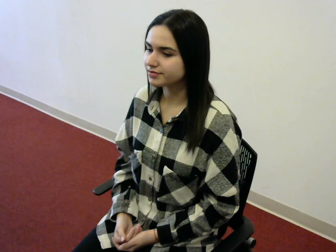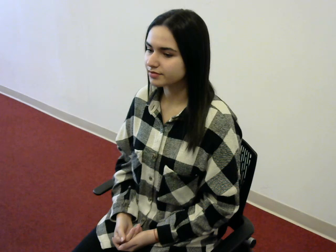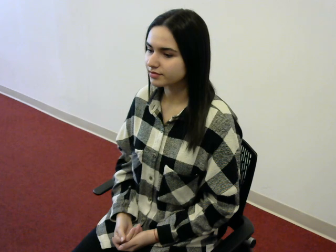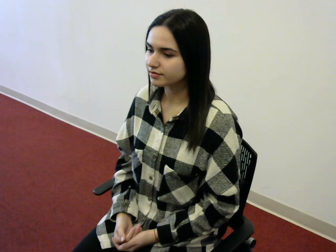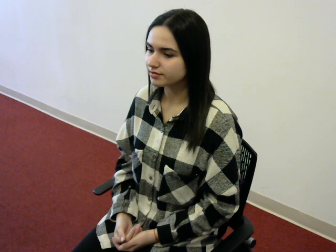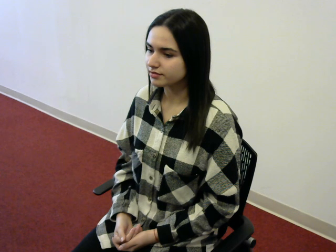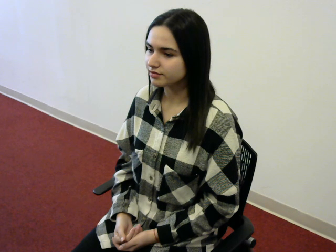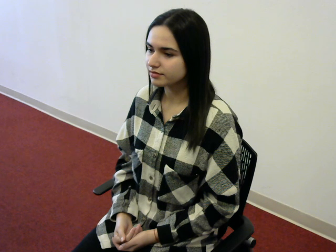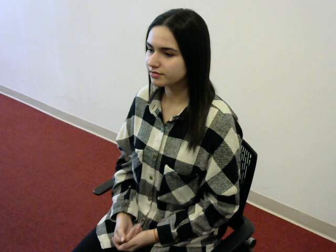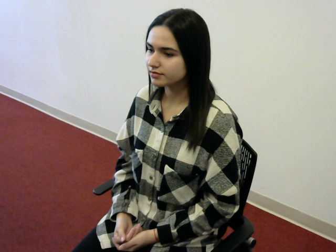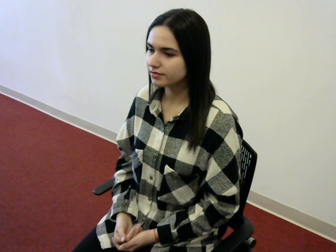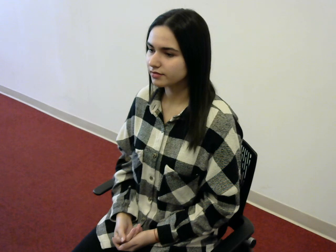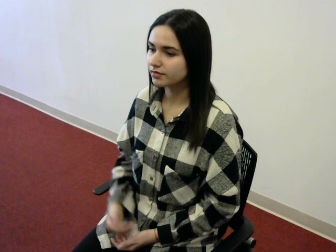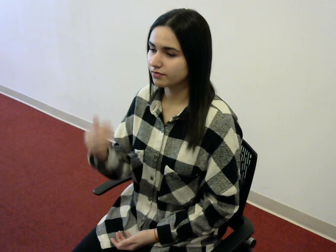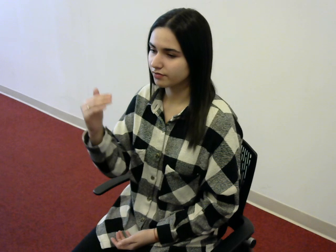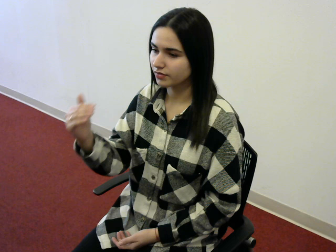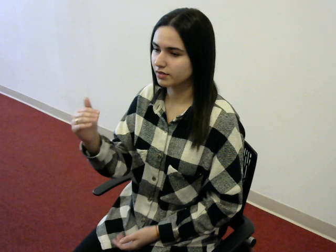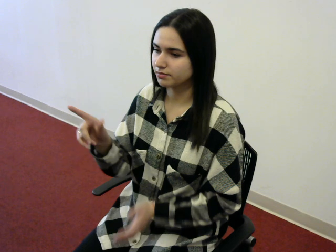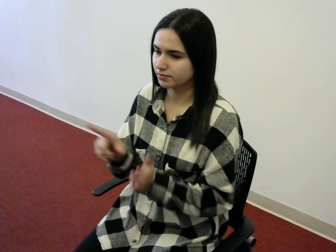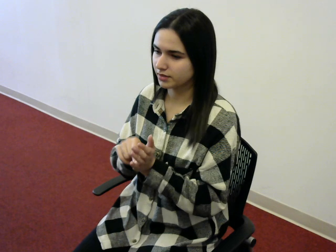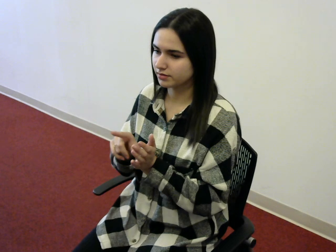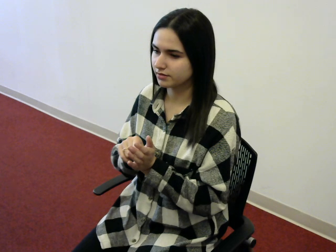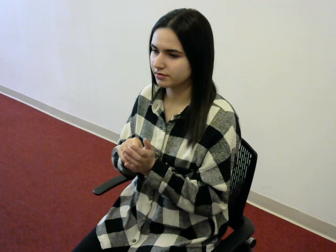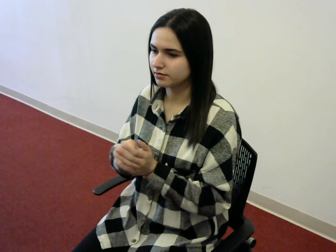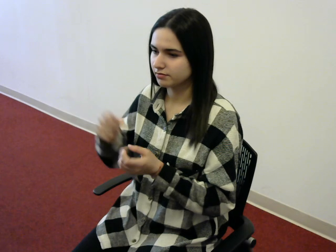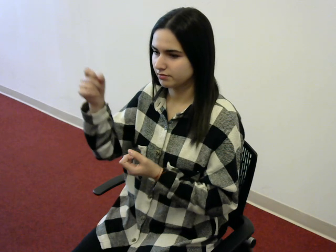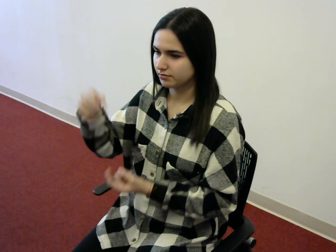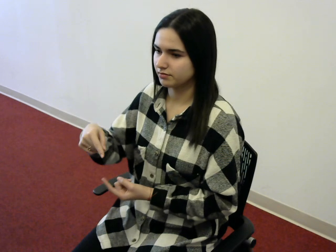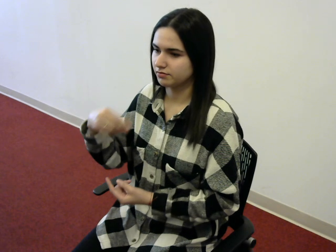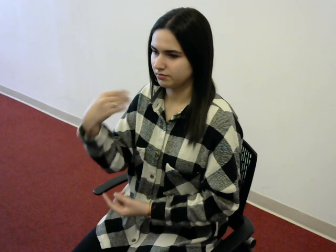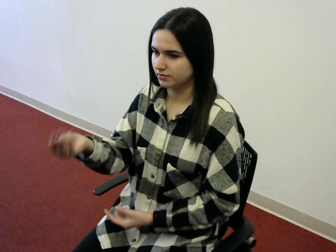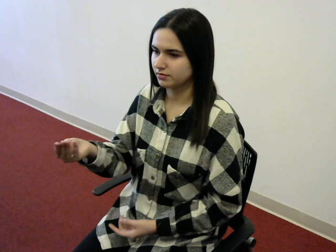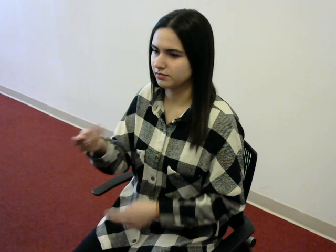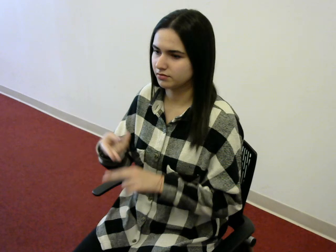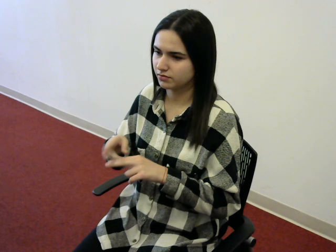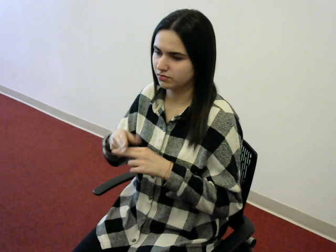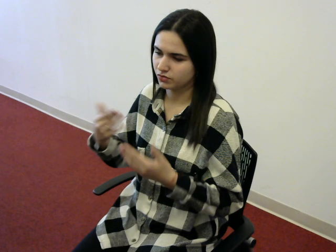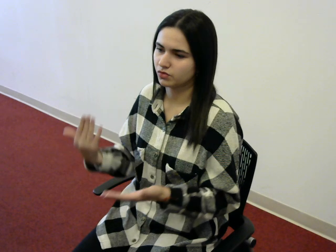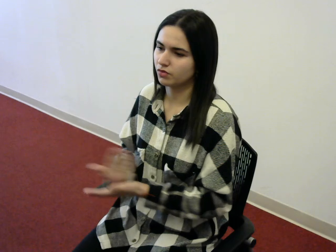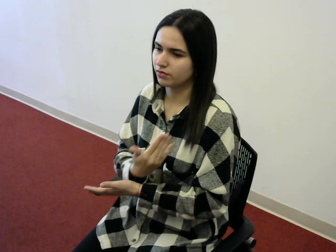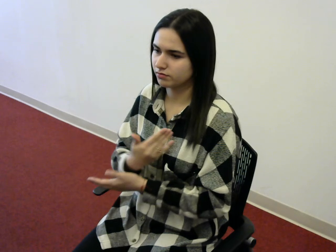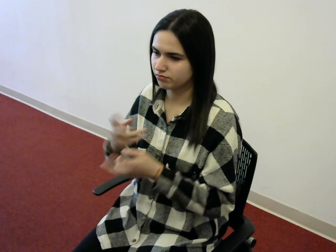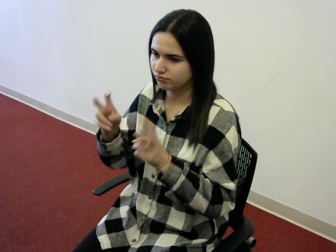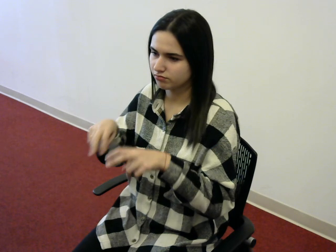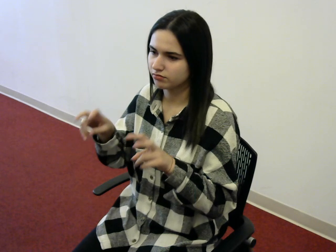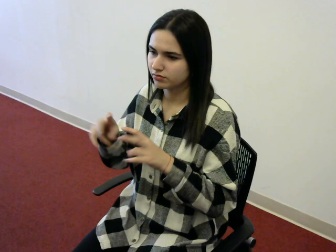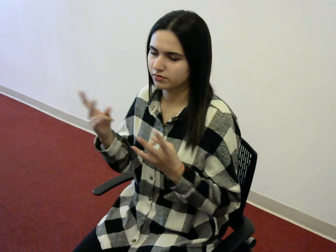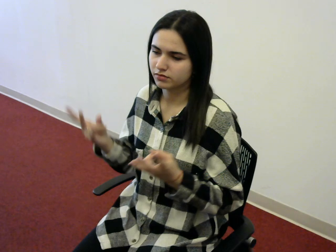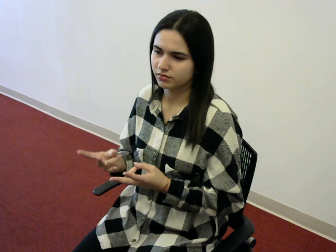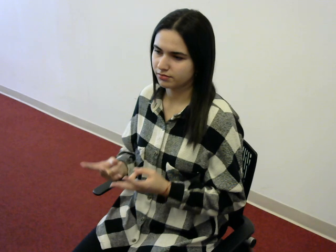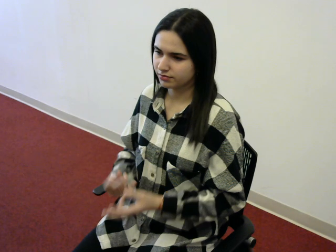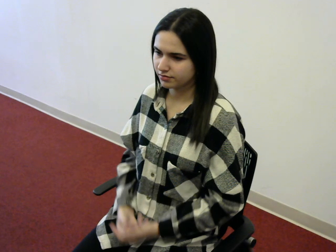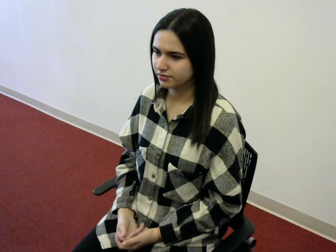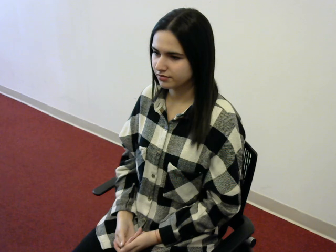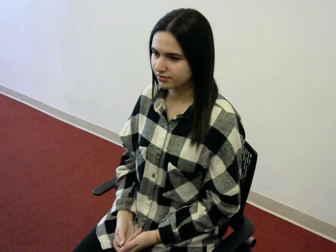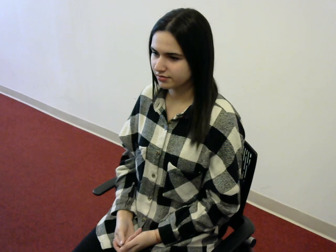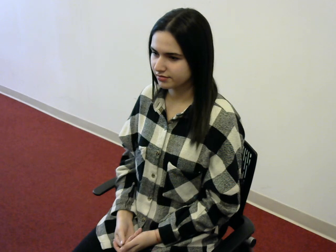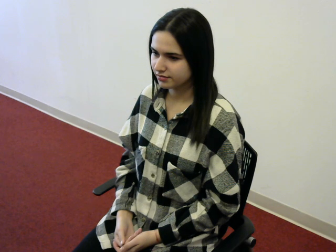Sizə pensiya təyin olunması üçün yenidən müayinə olunmalısınız